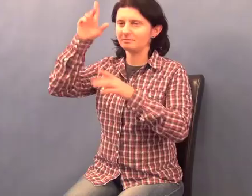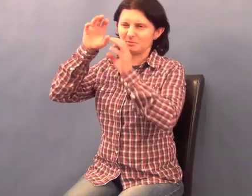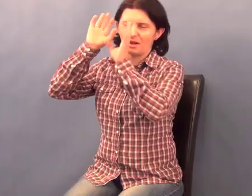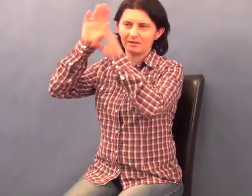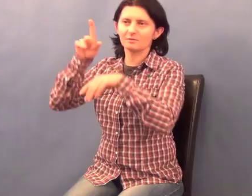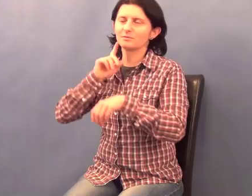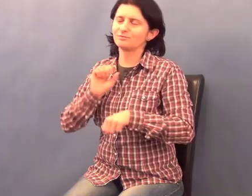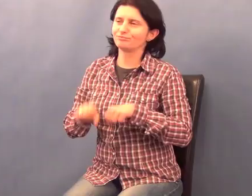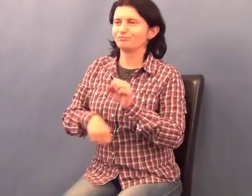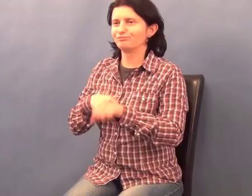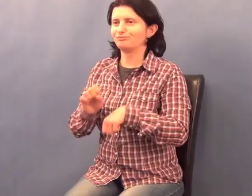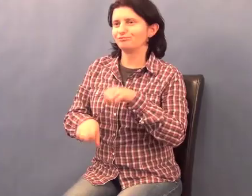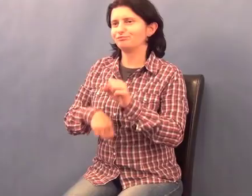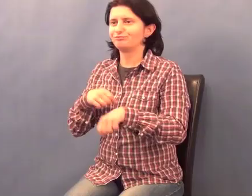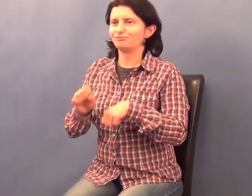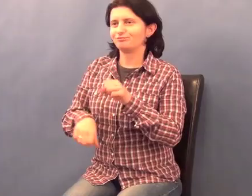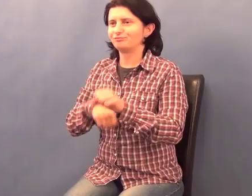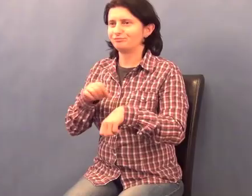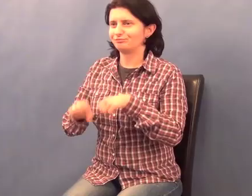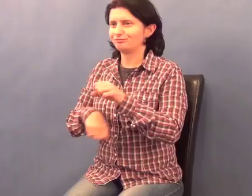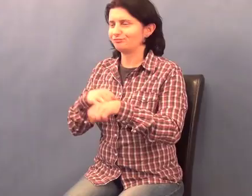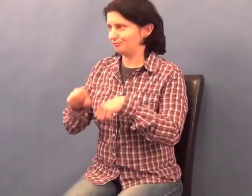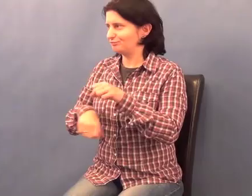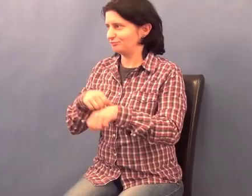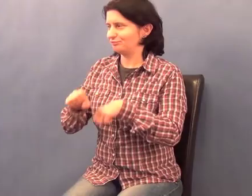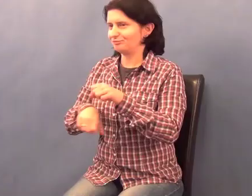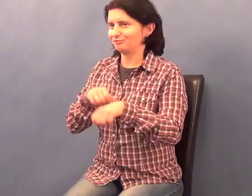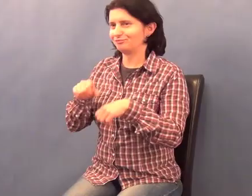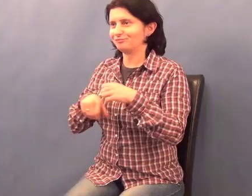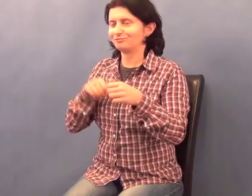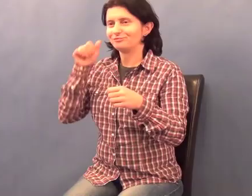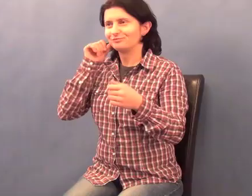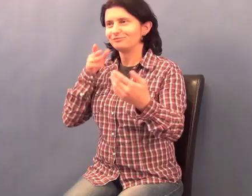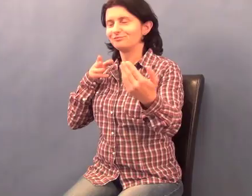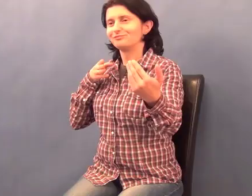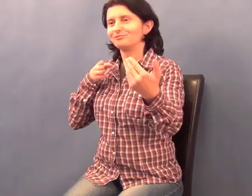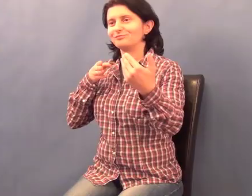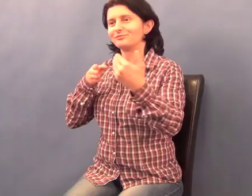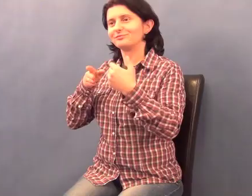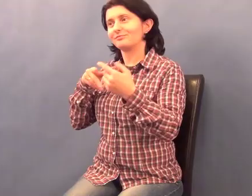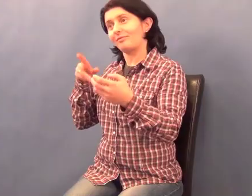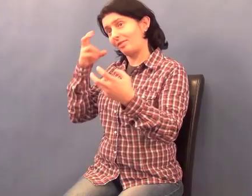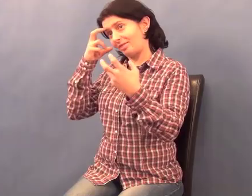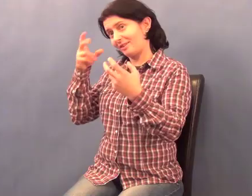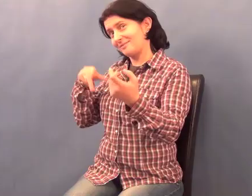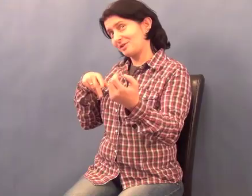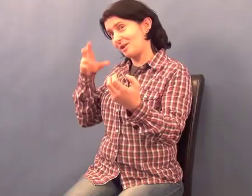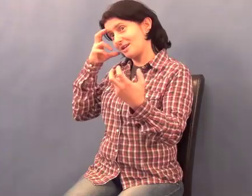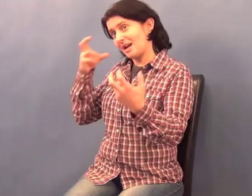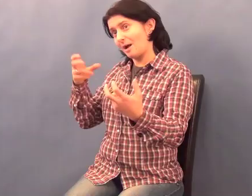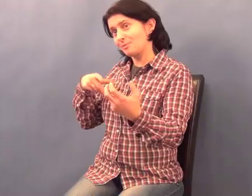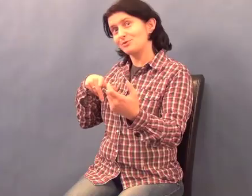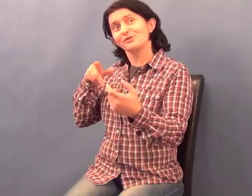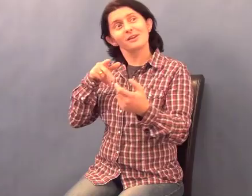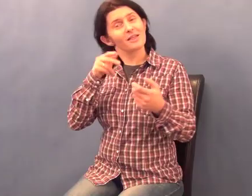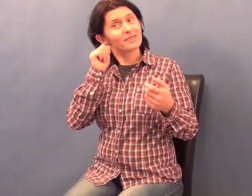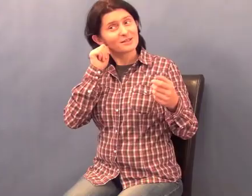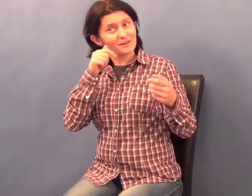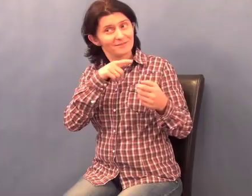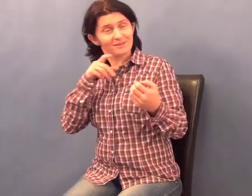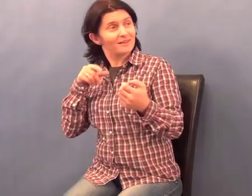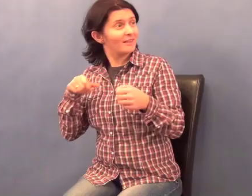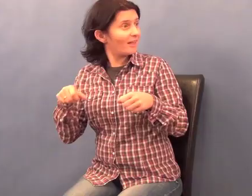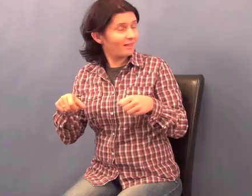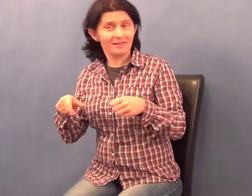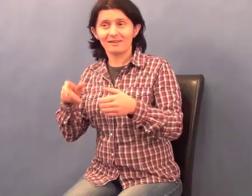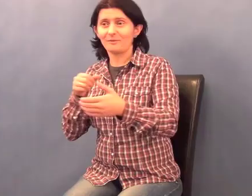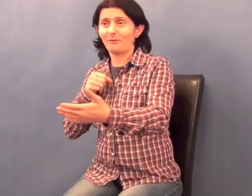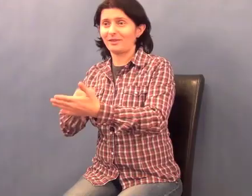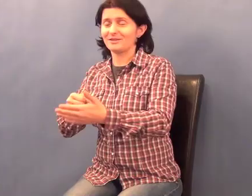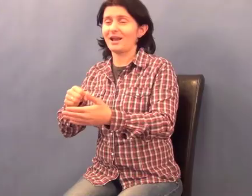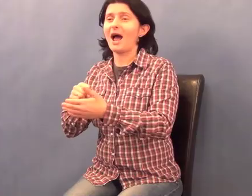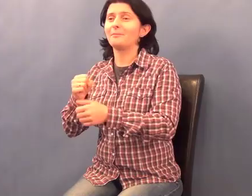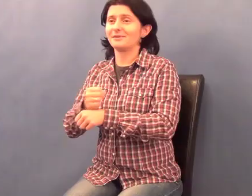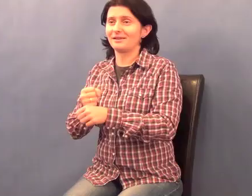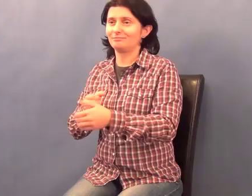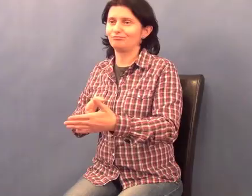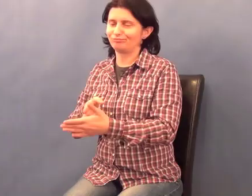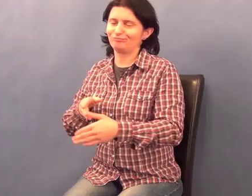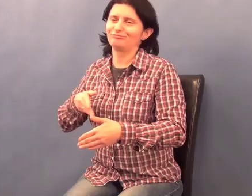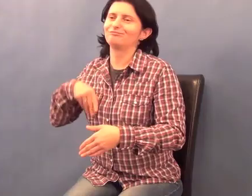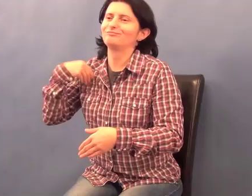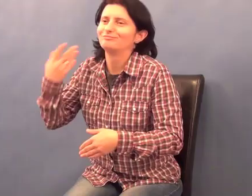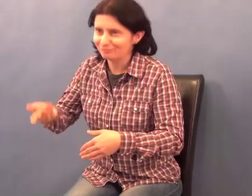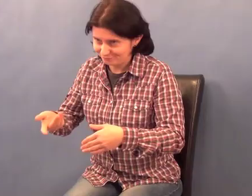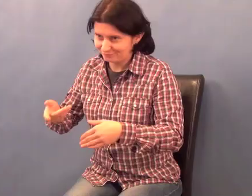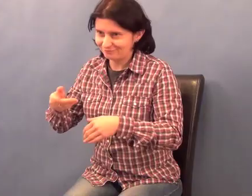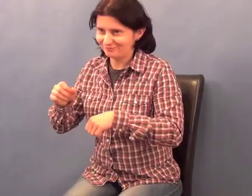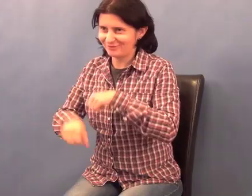Chłopak sobie jedzie i mija dziewczynę, która też jechała na rowerze, chłopak się zagapił na dziewczynę i uderzył w kamień i przewrócił się.